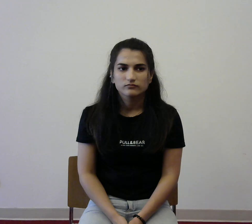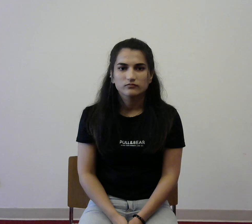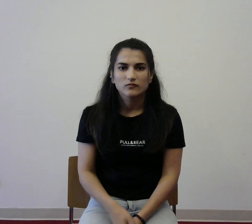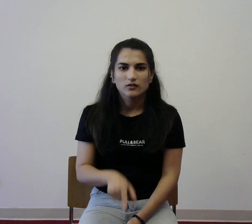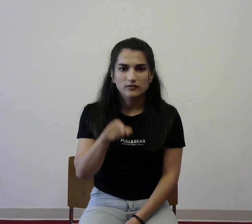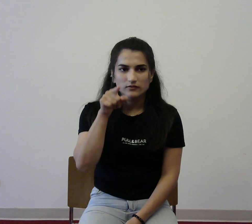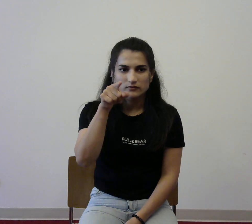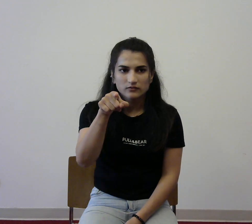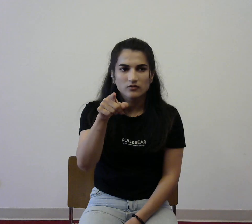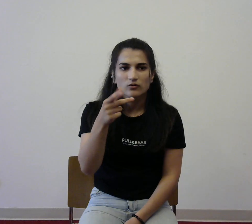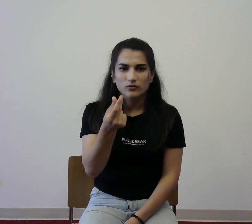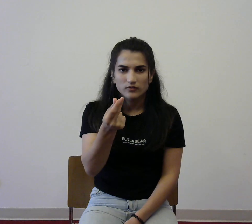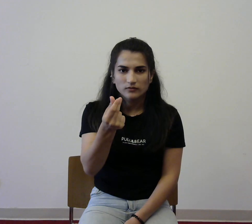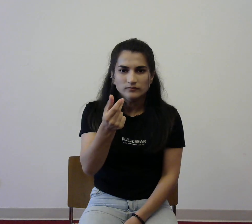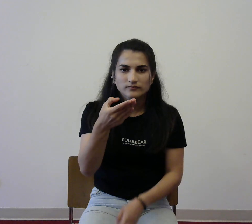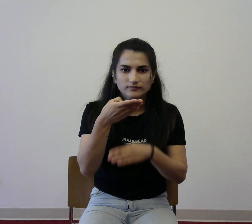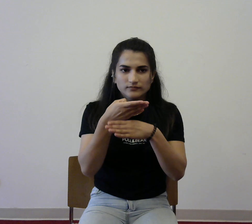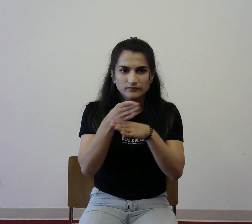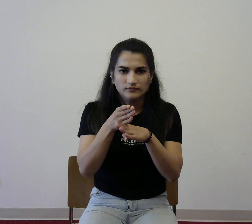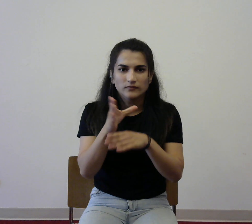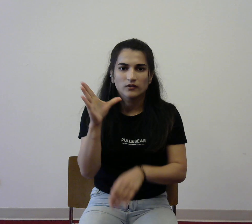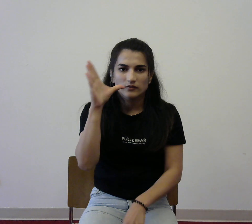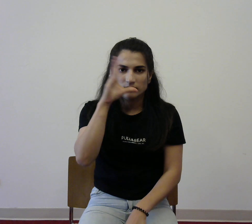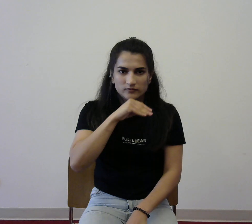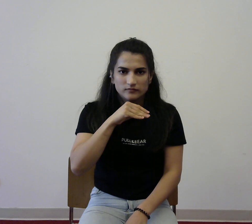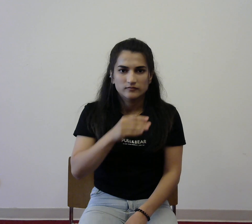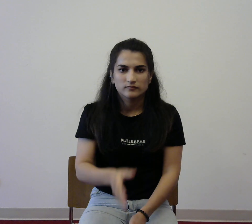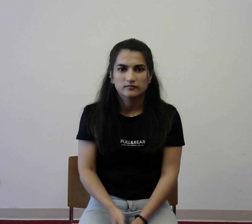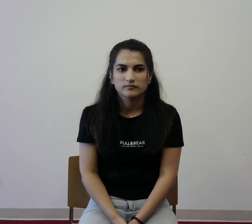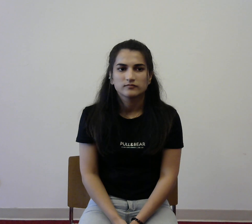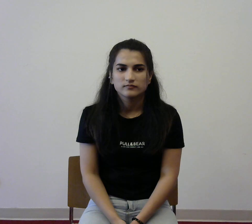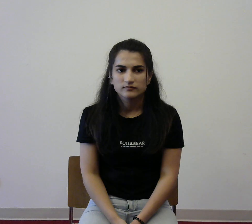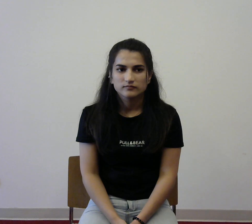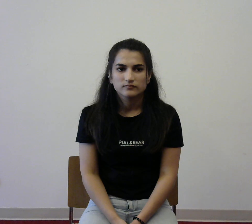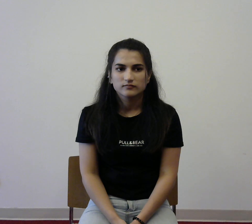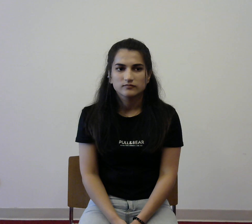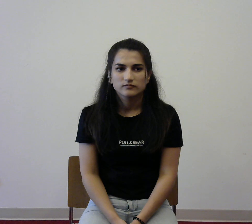Siz pulu xırdalaya bilərsinizmi?